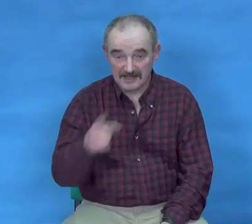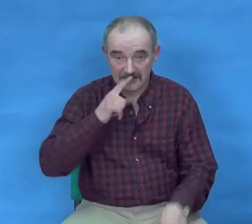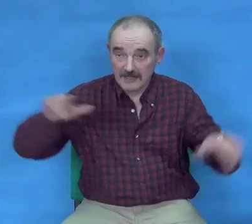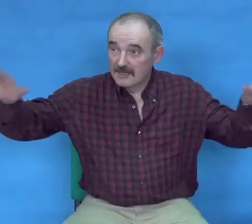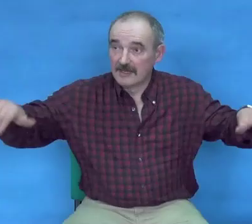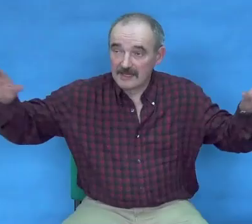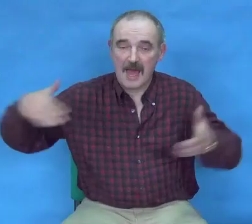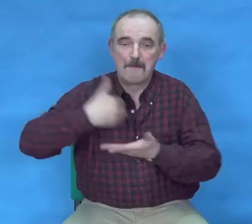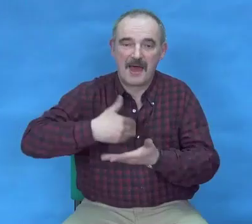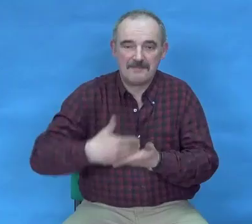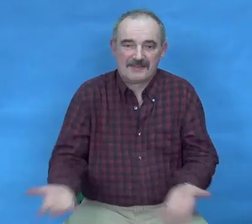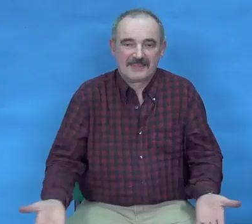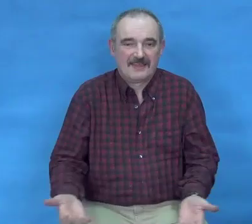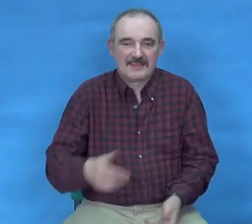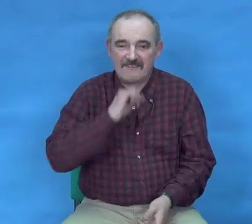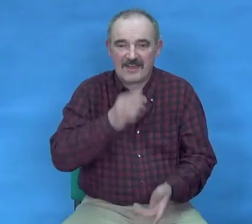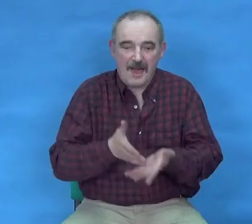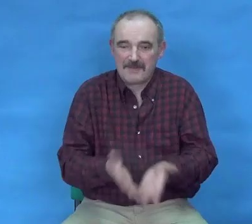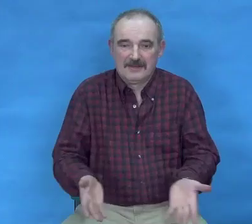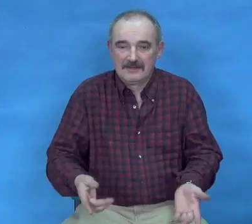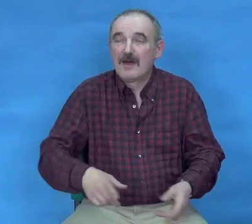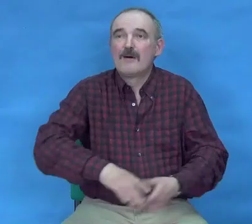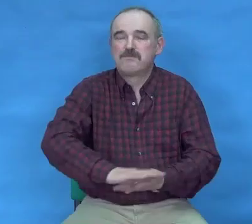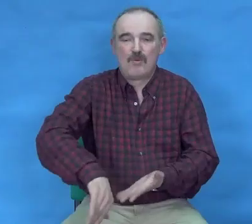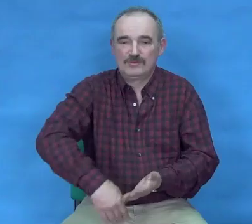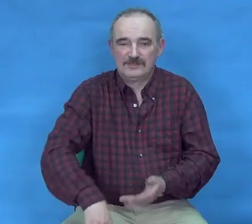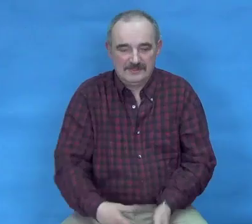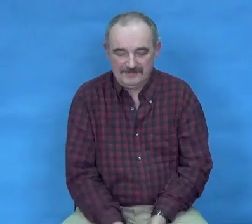Popatrz, człowiek może machać rękami, ale znikąd nie ma pomocy.